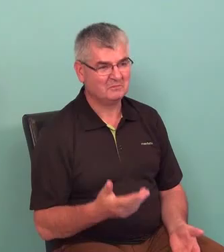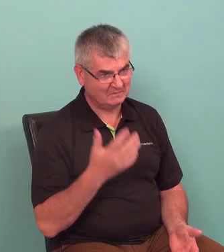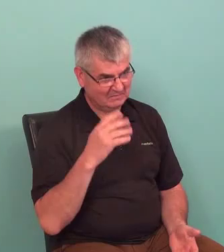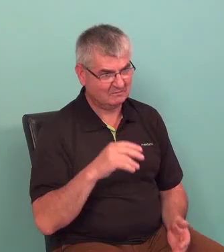Wiem.